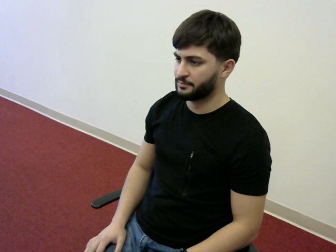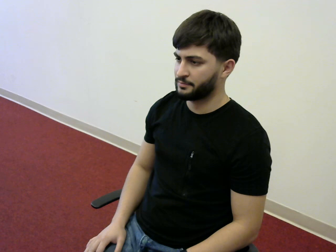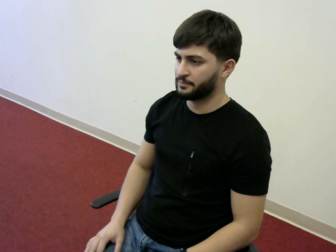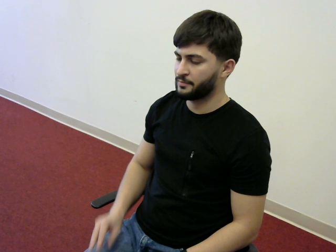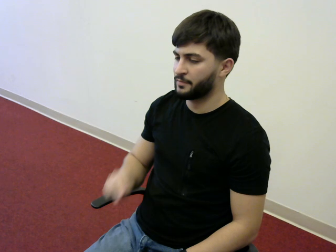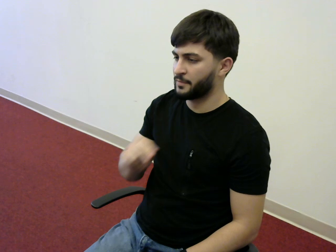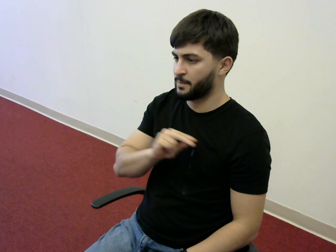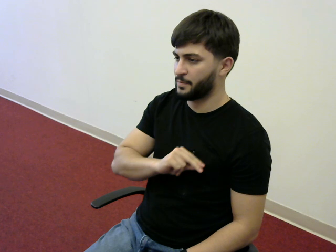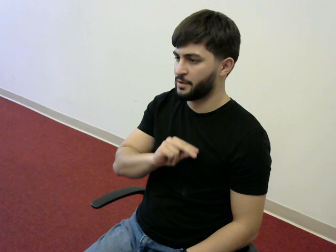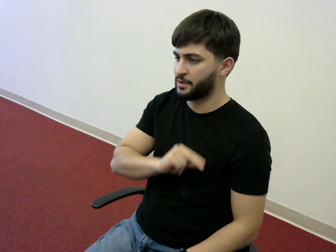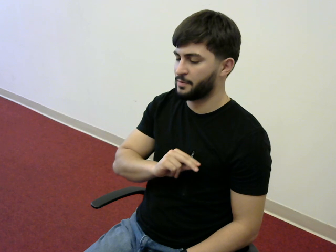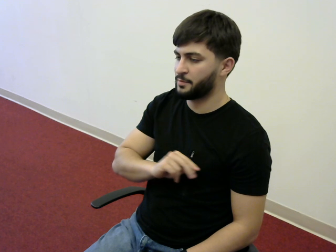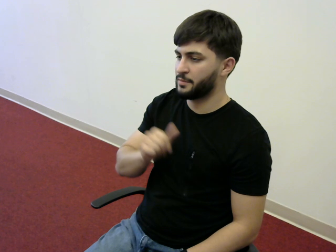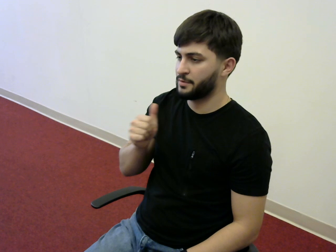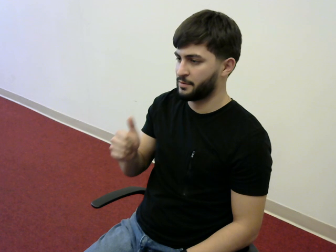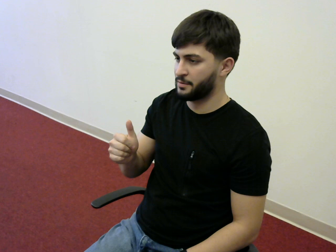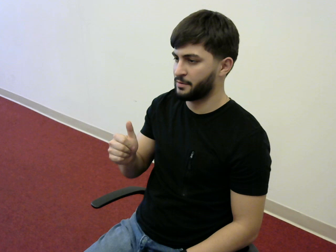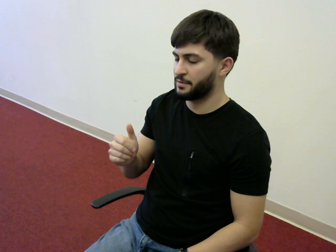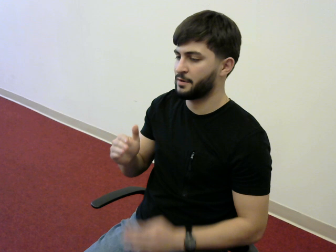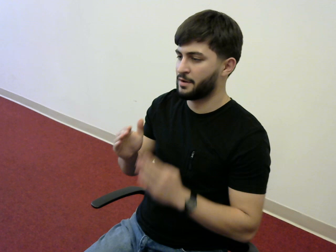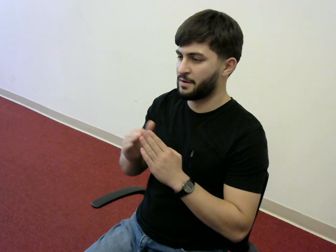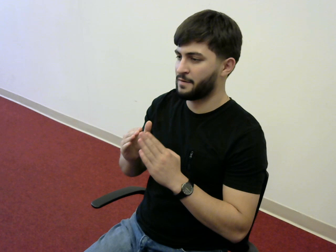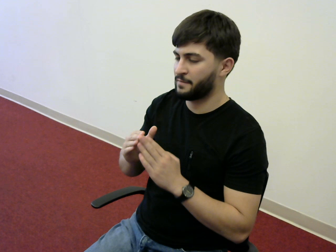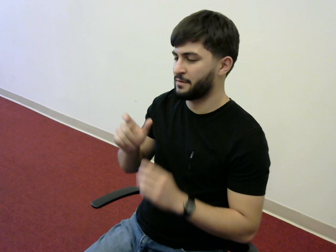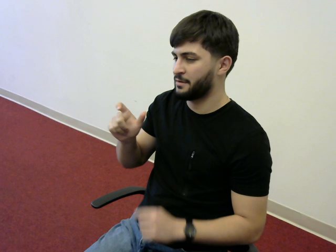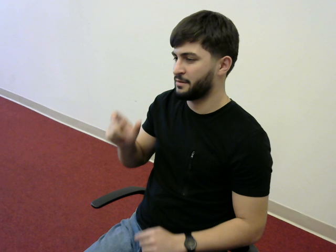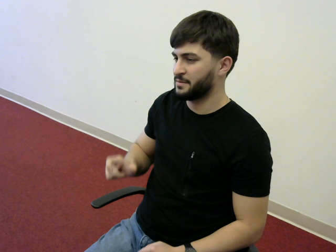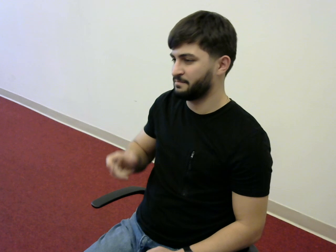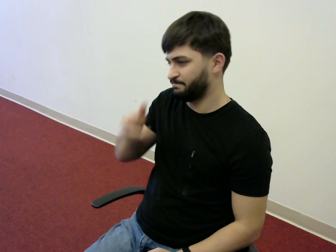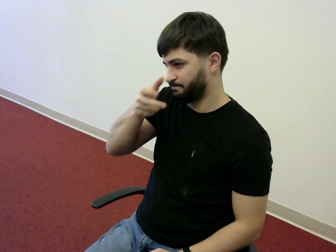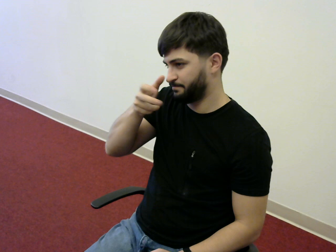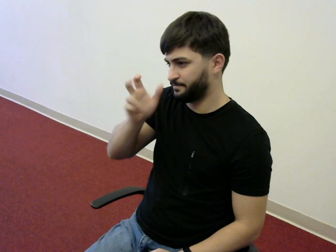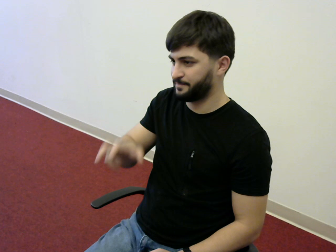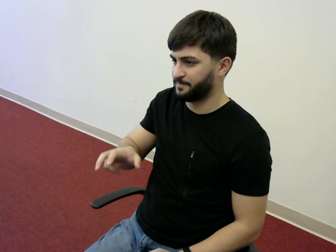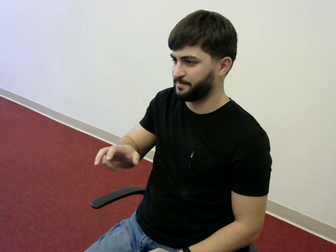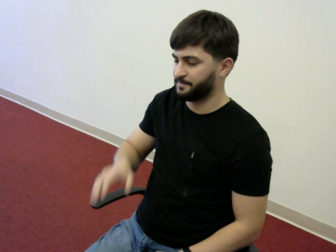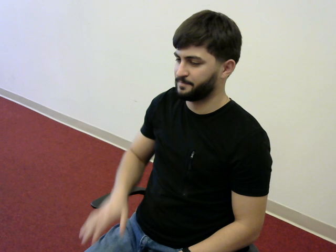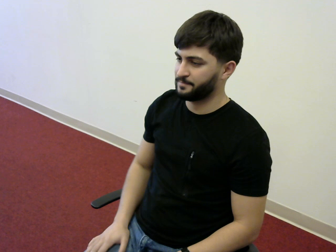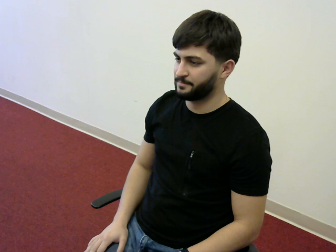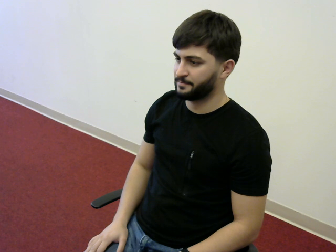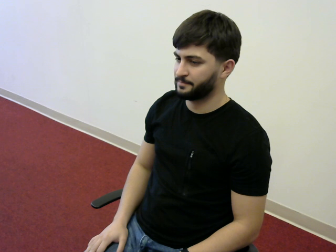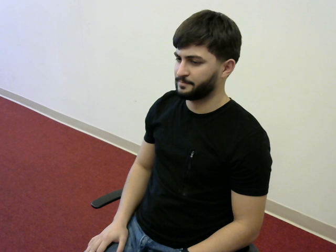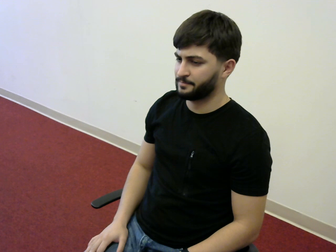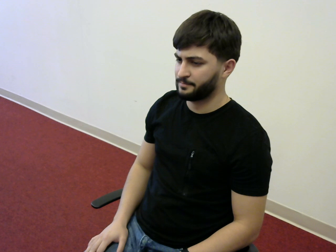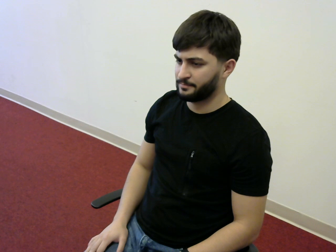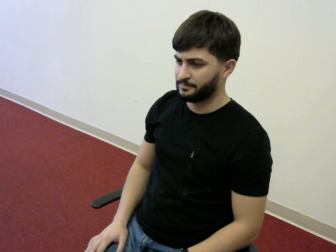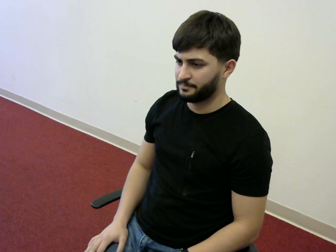İşləmək yaxşıdır, evdə adam darıxır